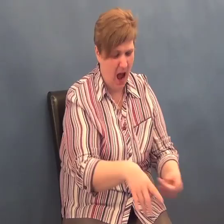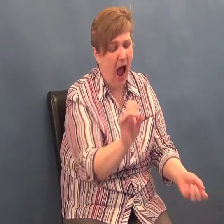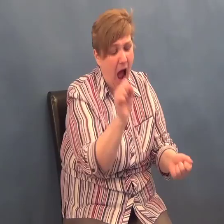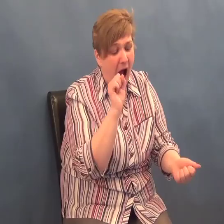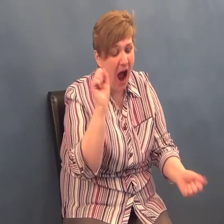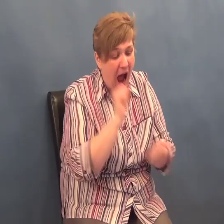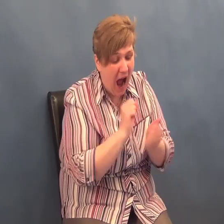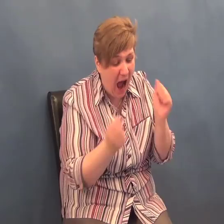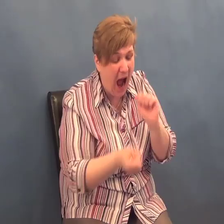Albo.